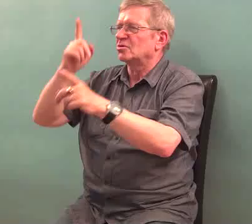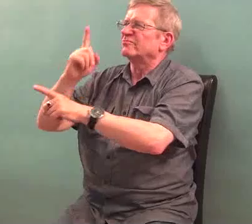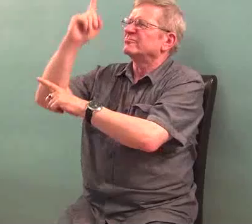Nie mógł.